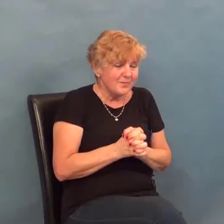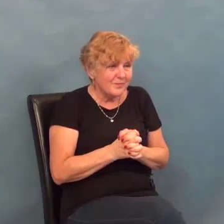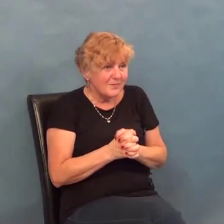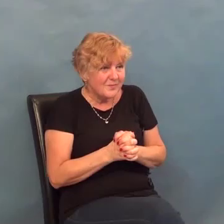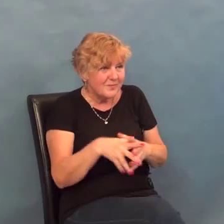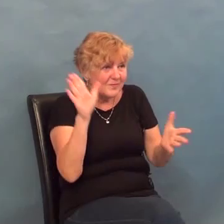Brawo.